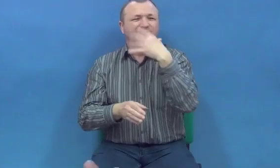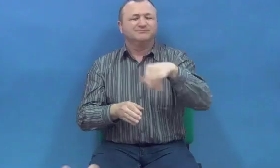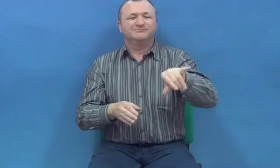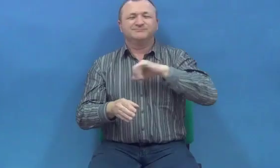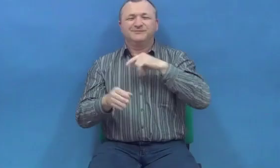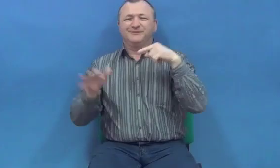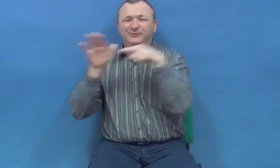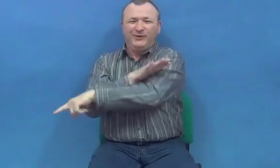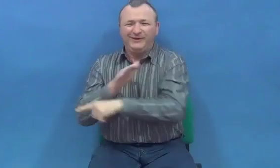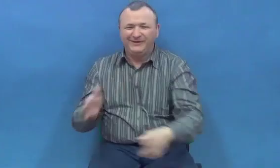Dla kota to było nieprzyjemne i uciekł.